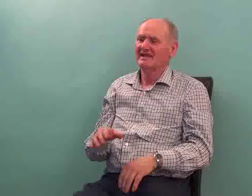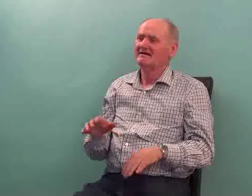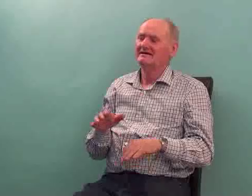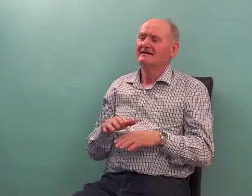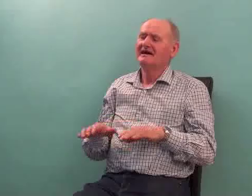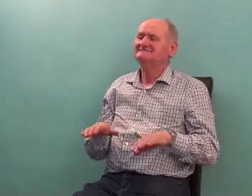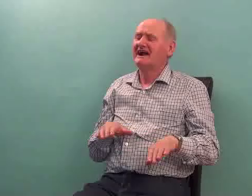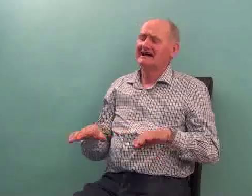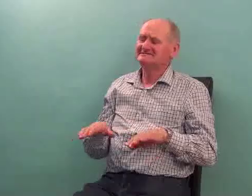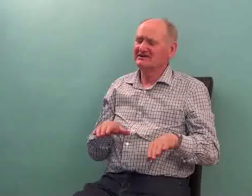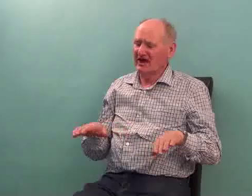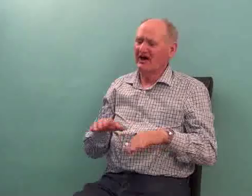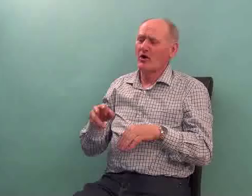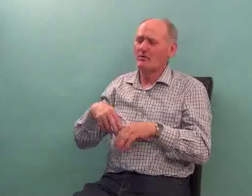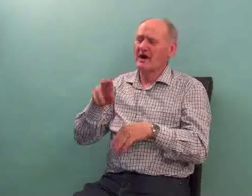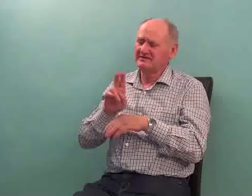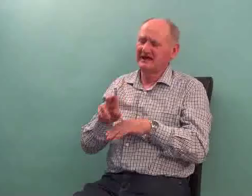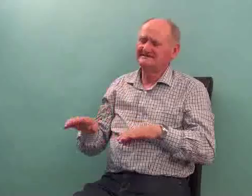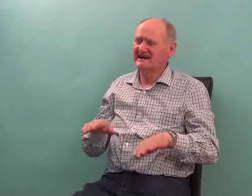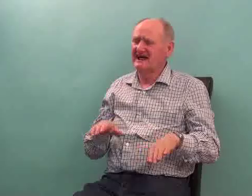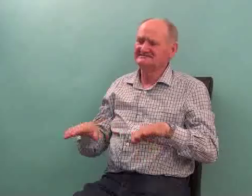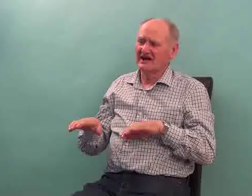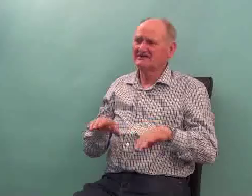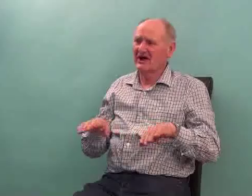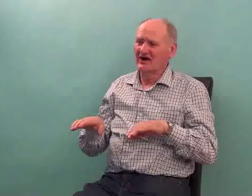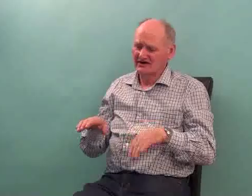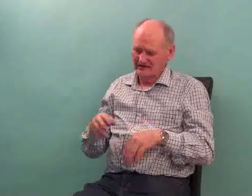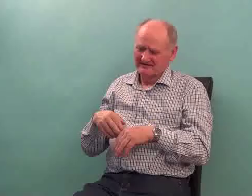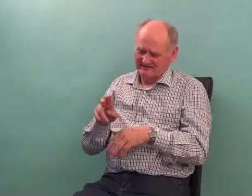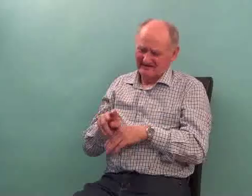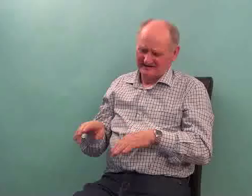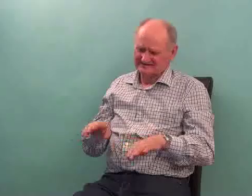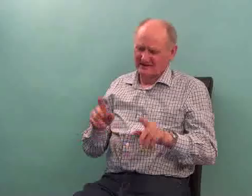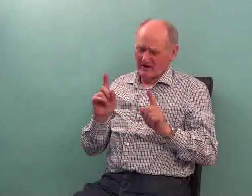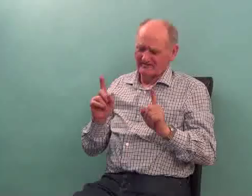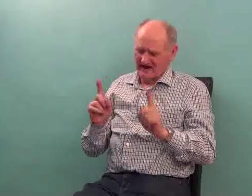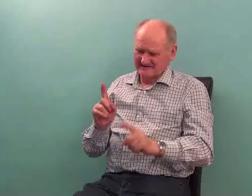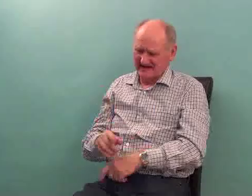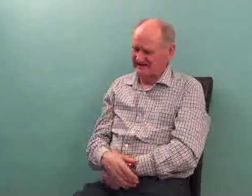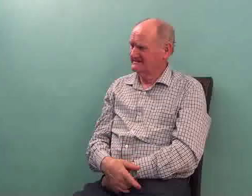Jest śliska nawierzchnia, można się poślizgnąć.